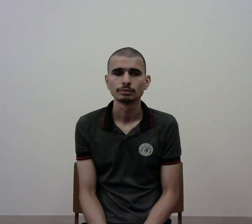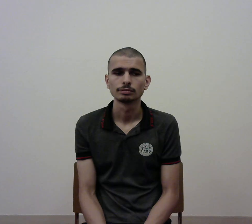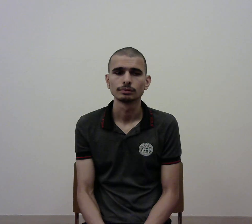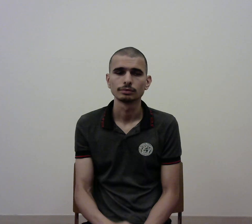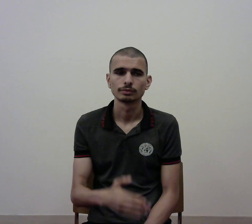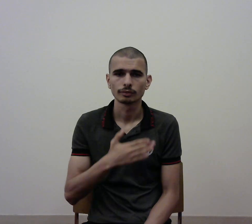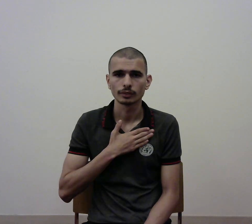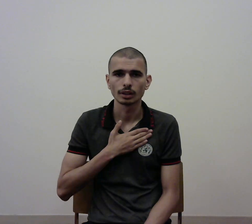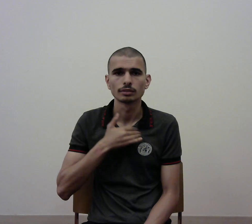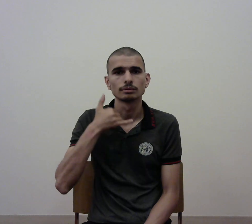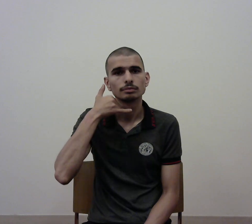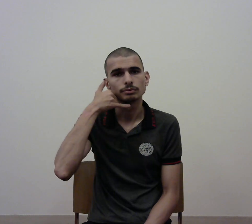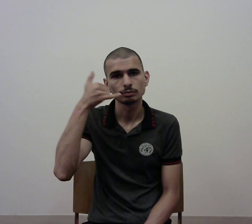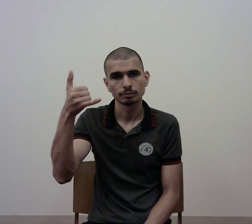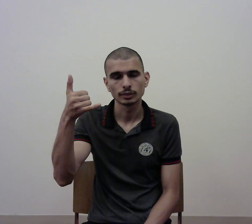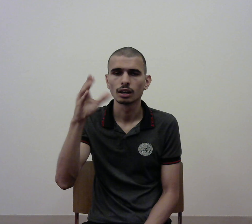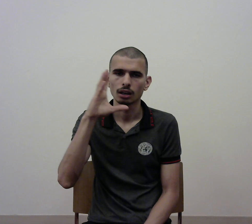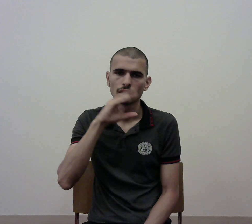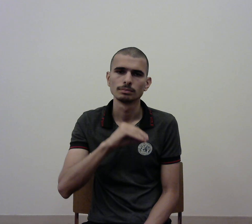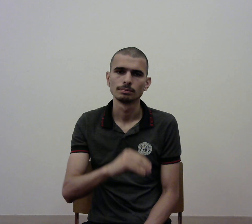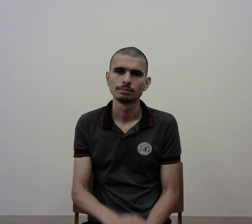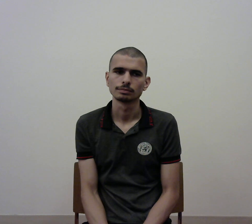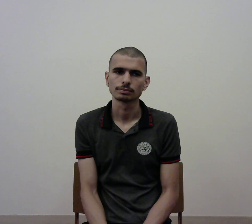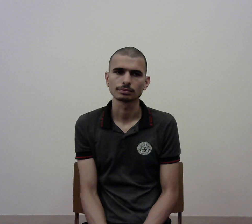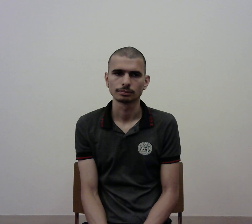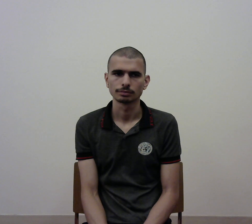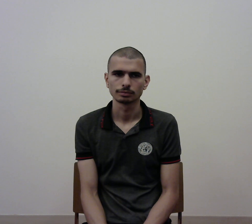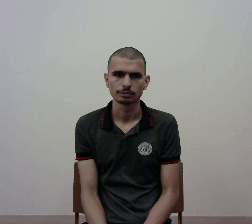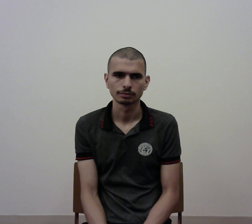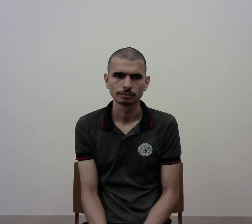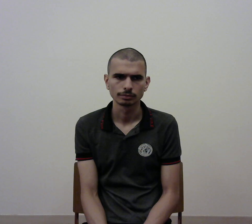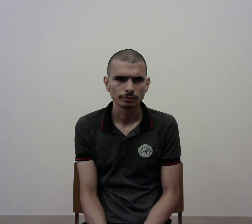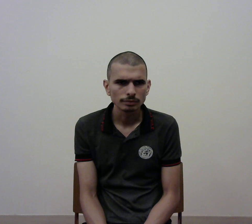Mən zəng edə bilərəmmi?